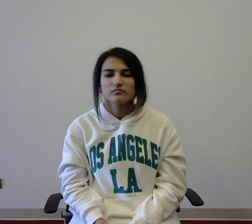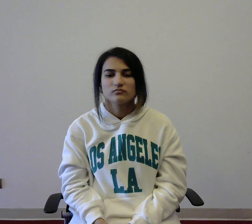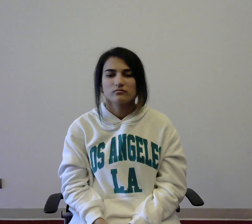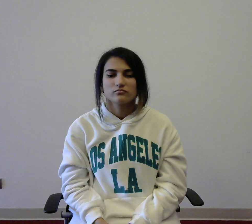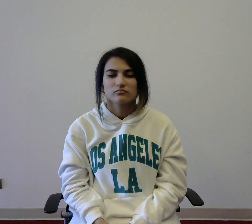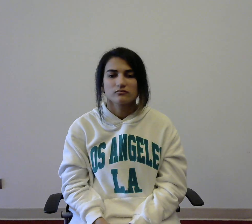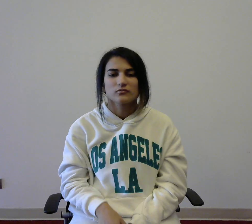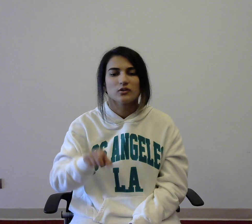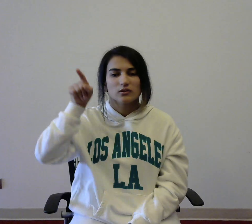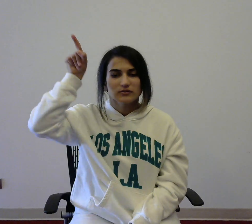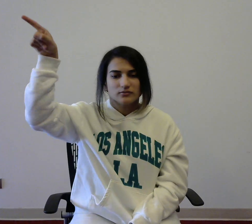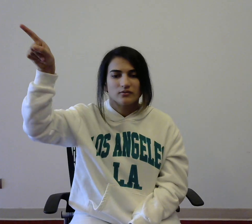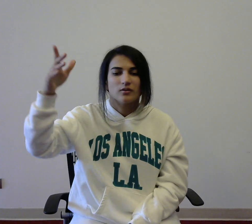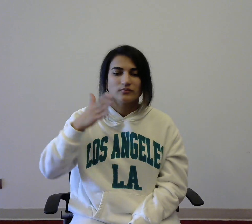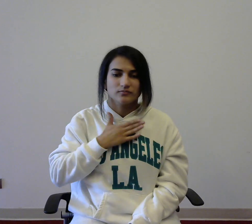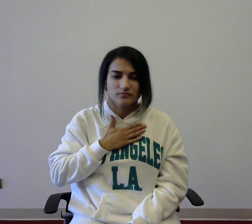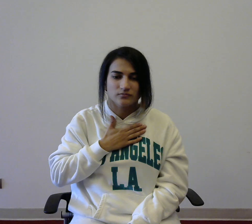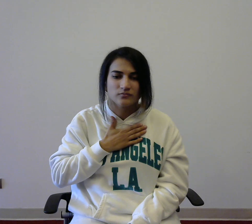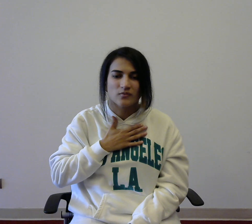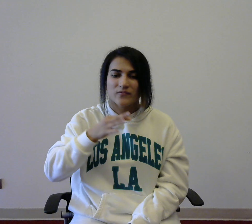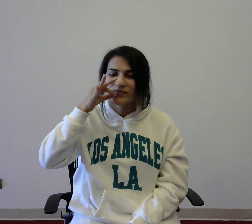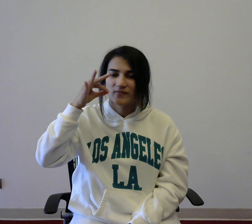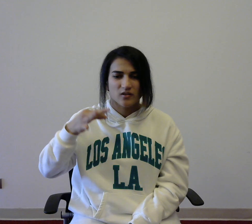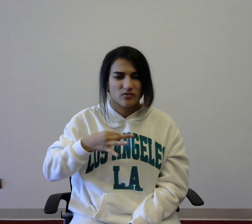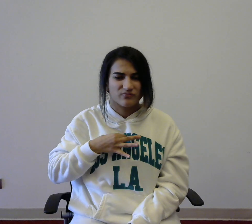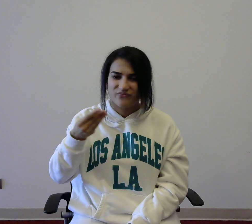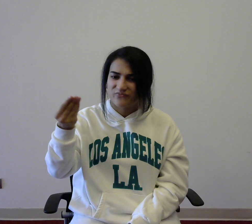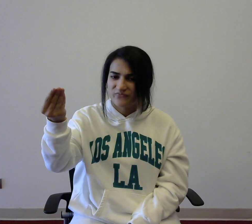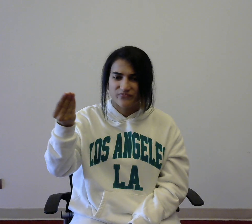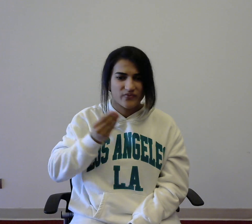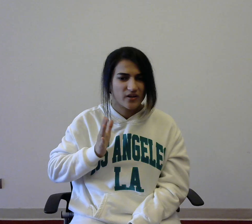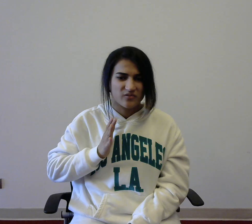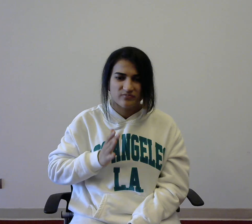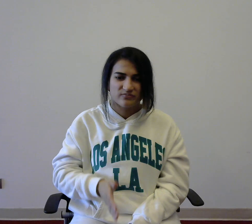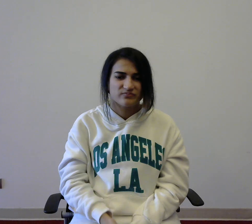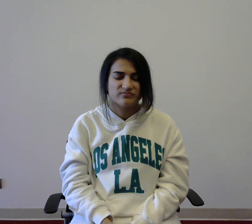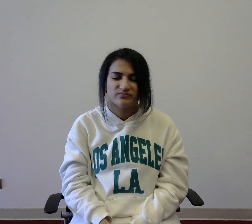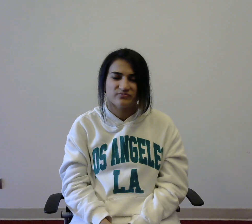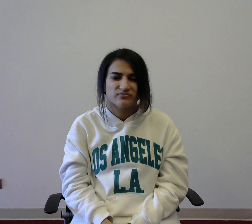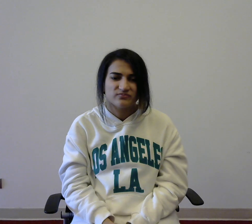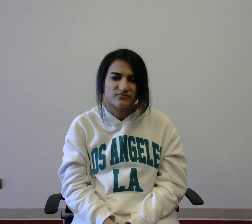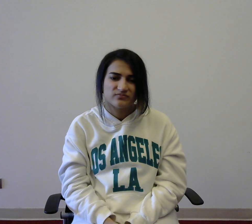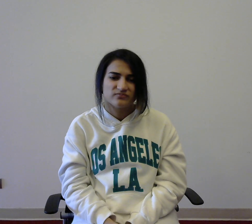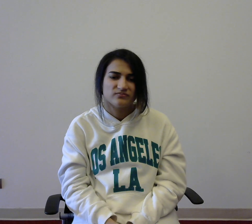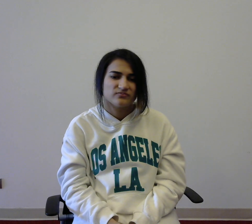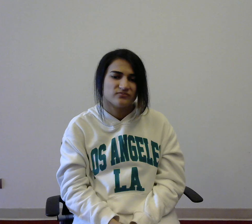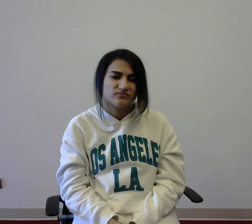O mənə cavab verməyib